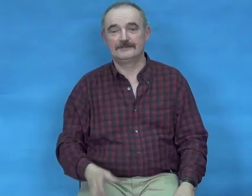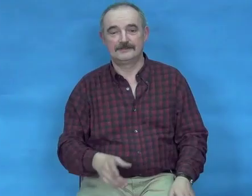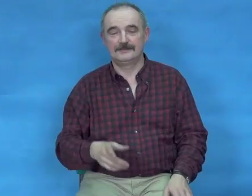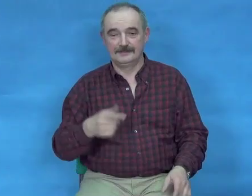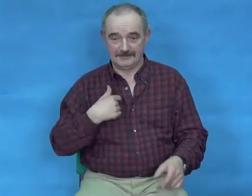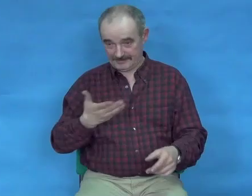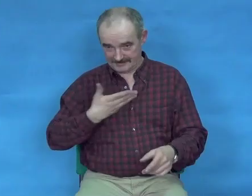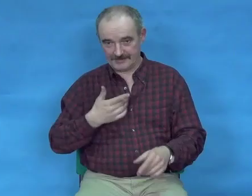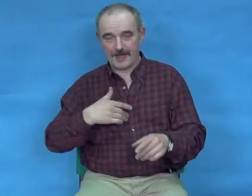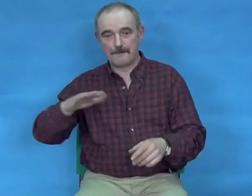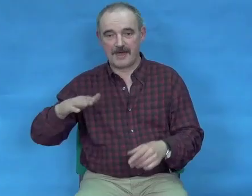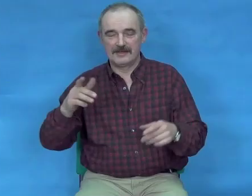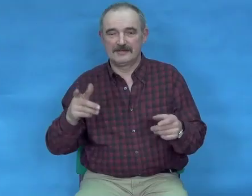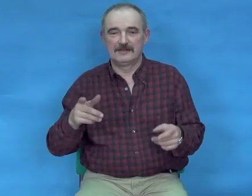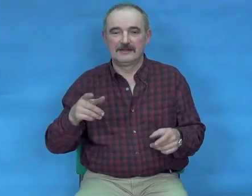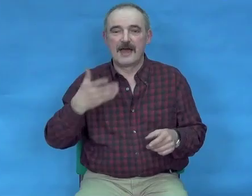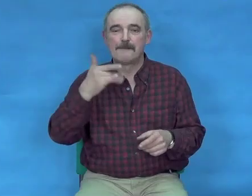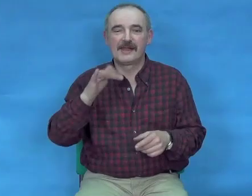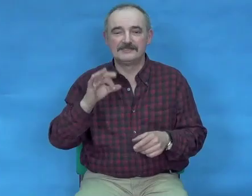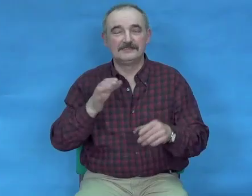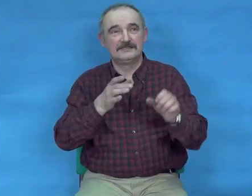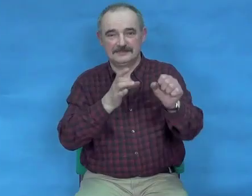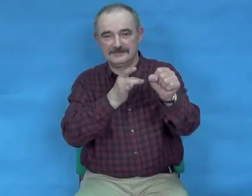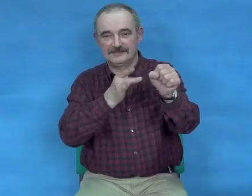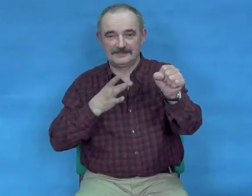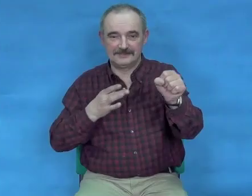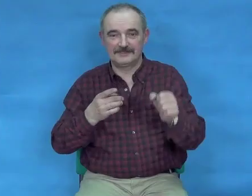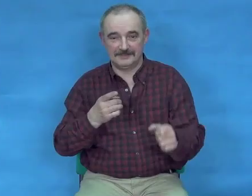Dał małemu misiowi strzelić.